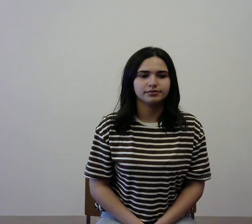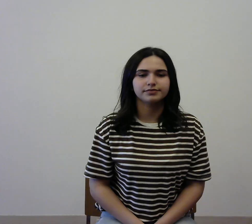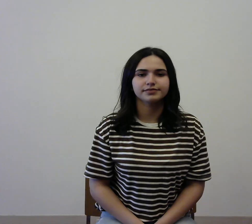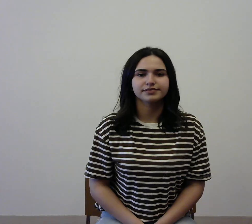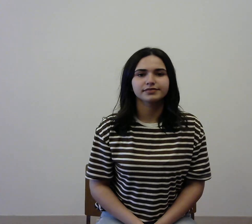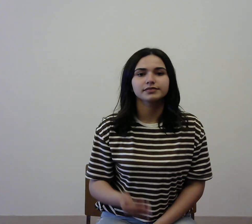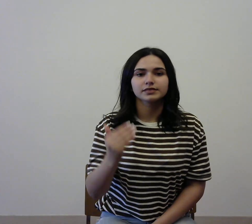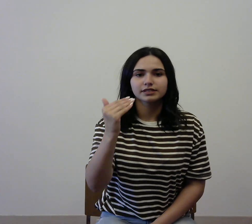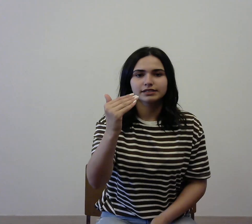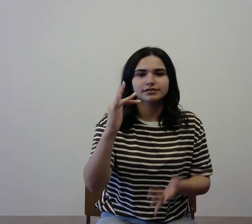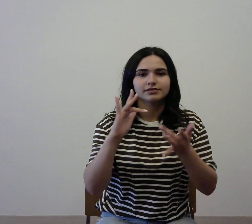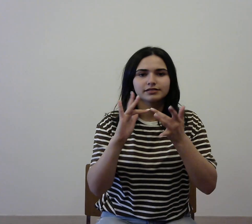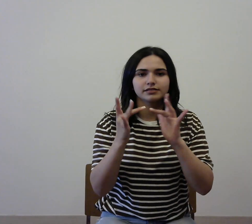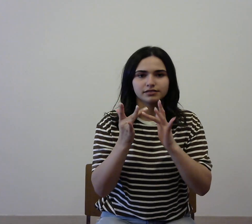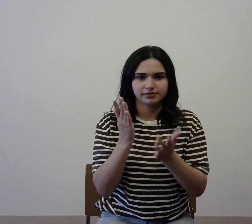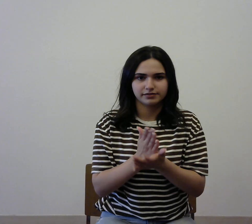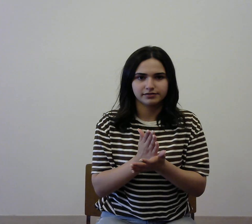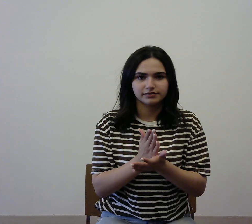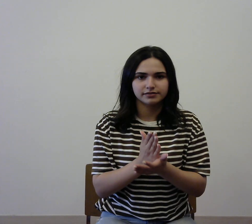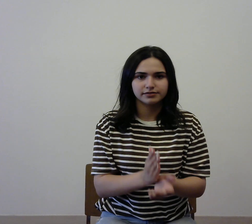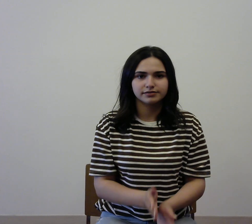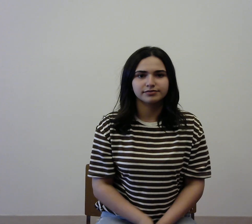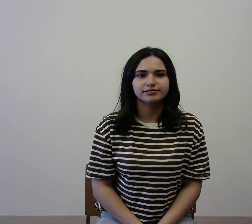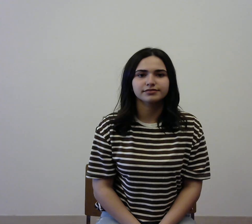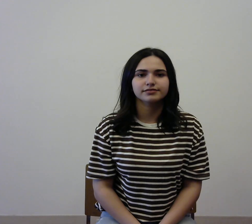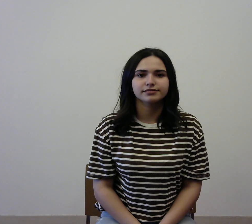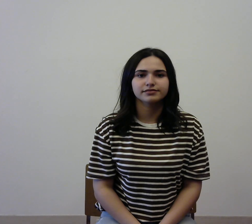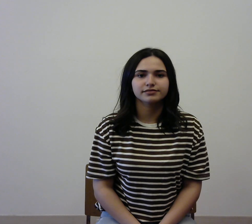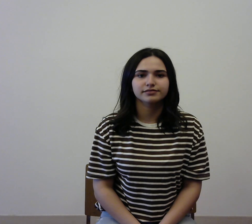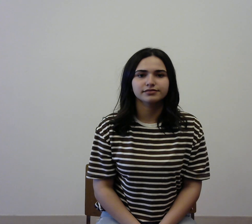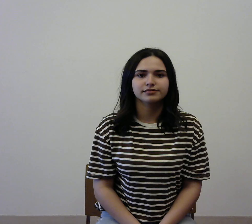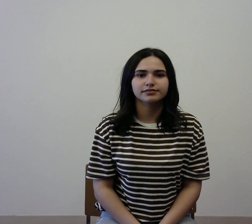Sizdə internet varmı?